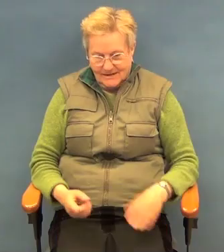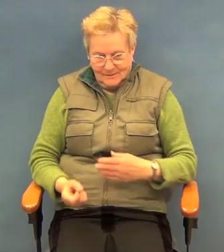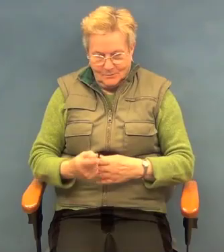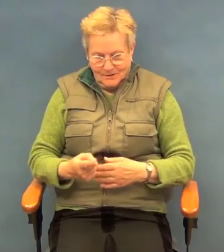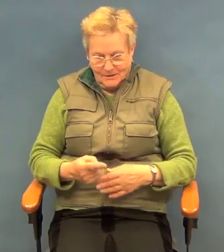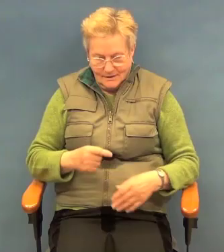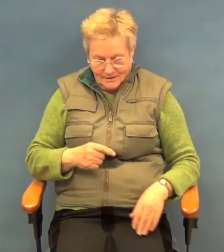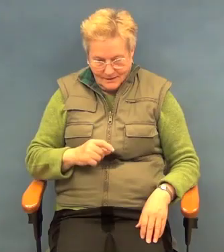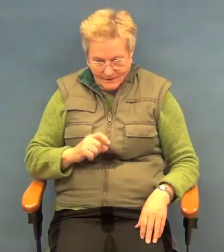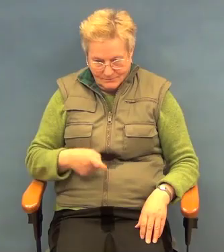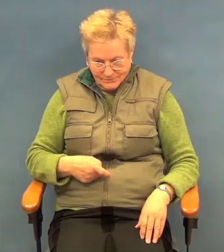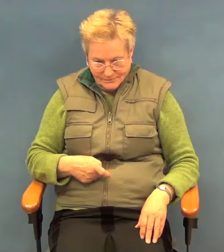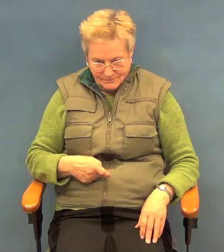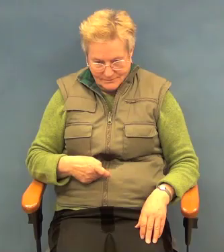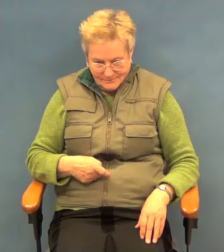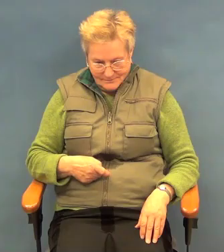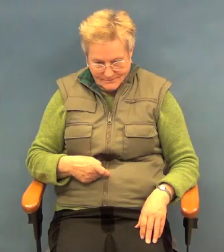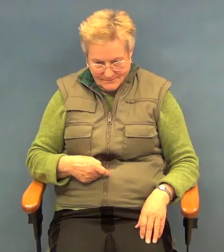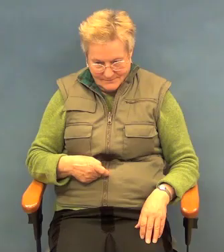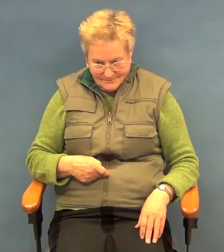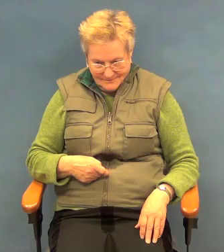Niemożliwe!